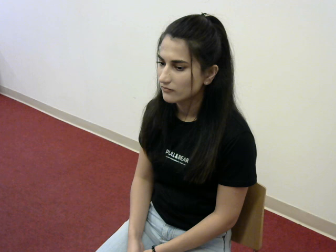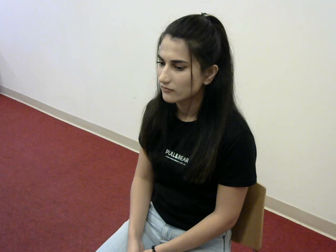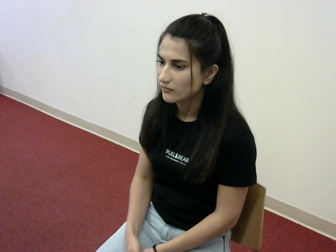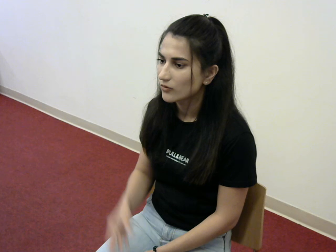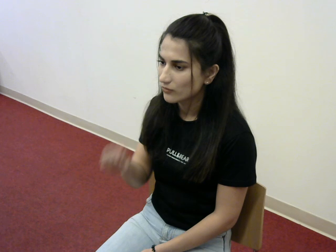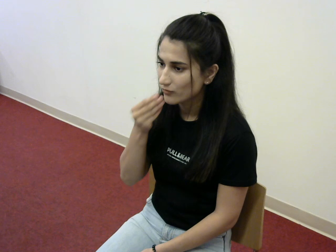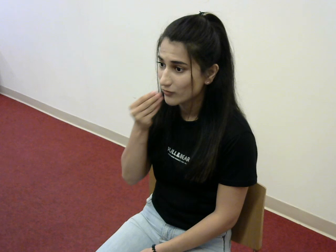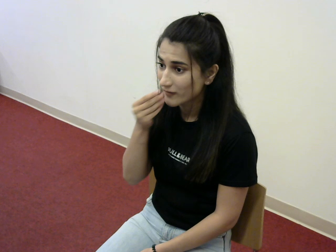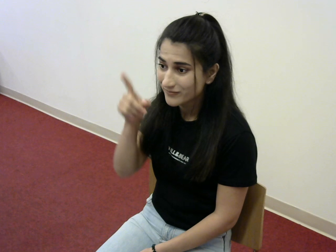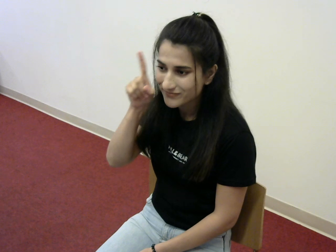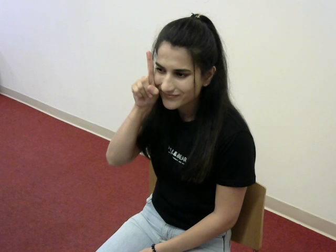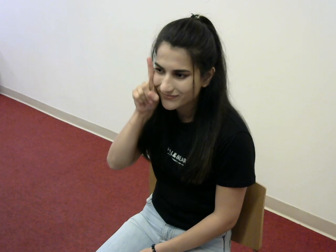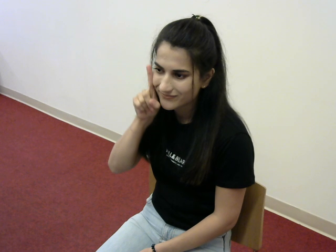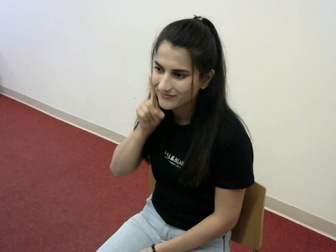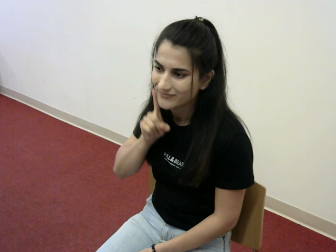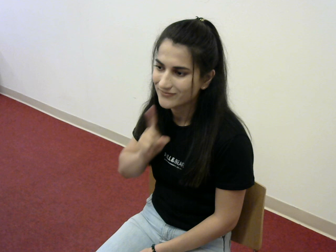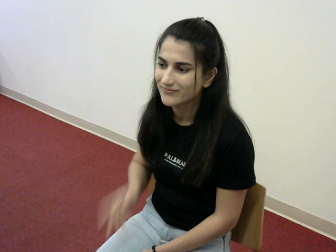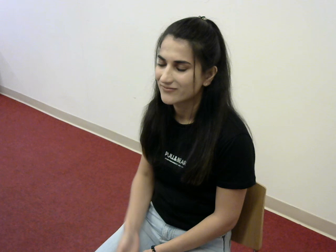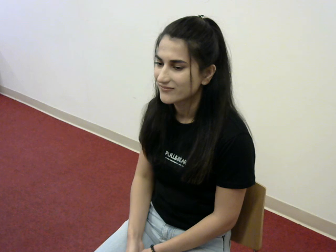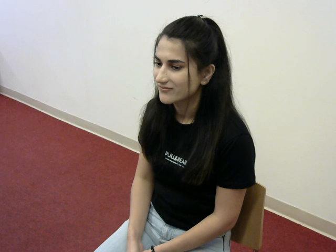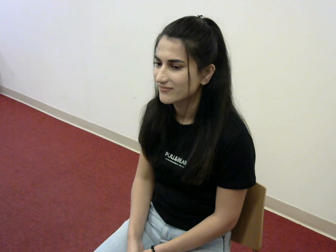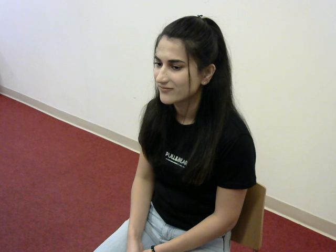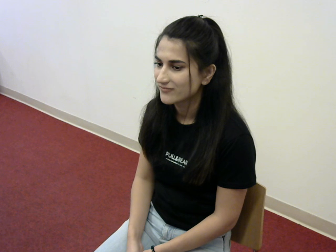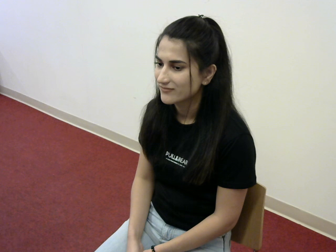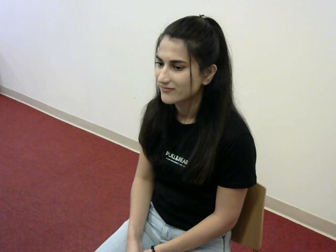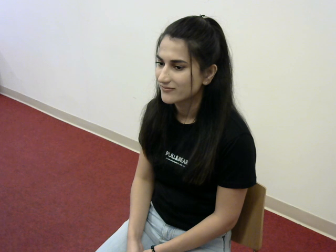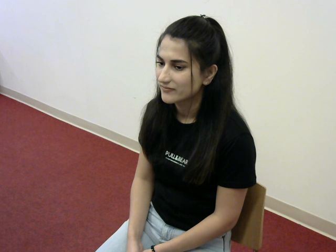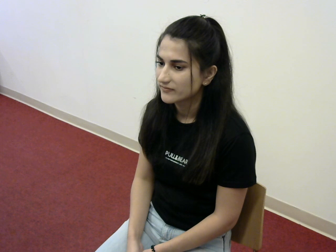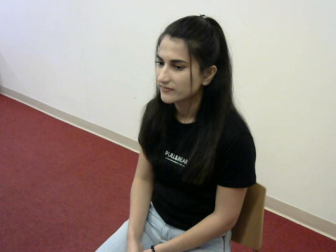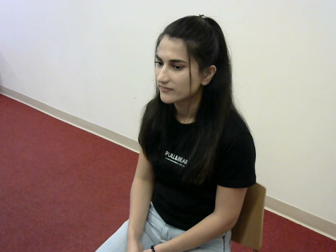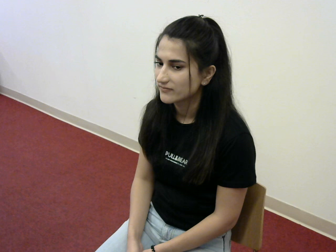Yemək dadlı idi